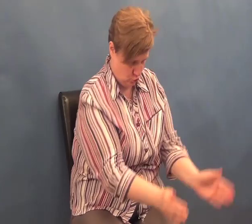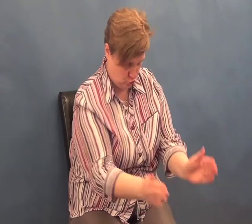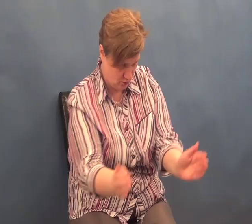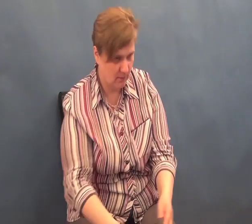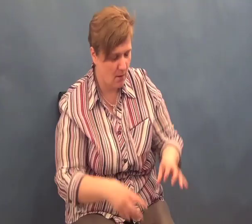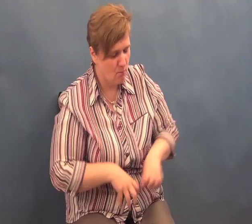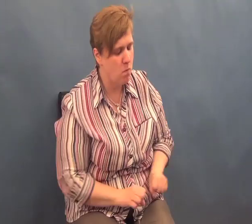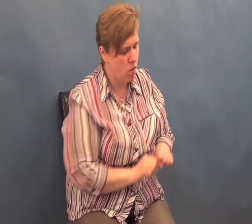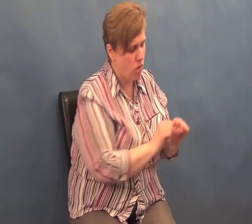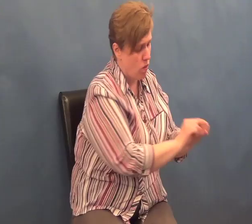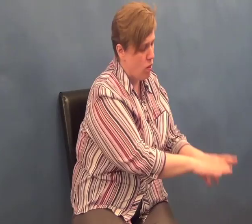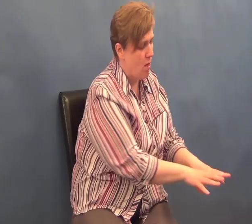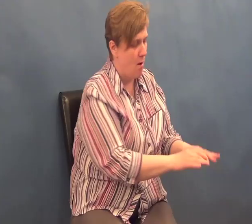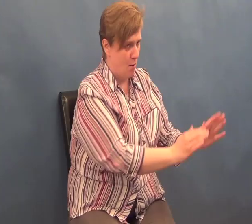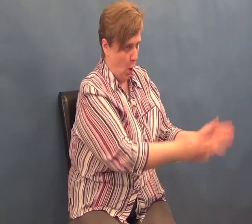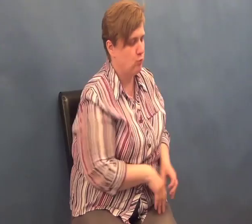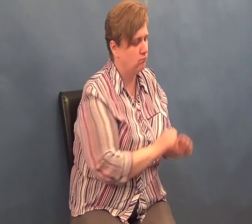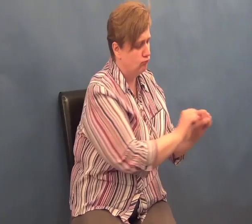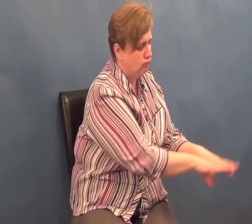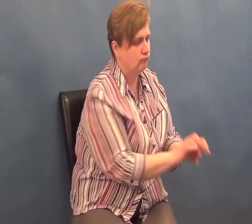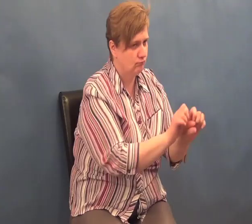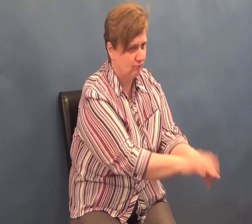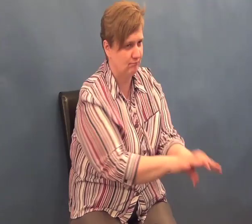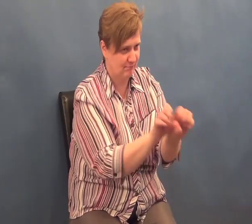Wrzuca gruszki do tych koszy zaczynając od lewej strony.